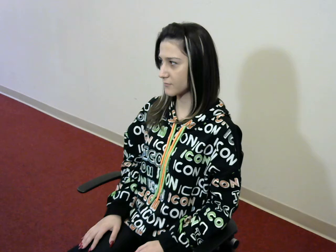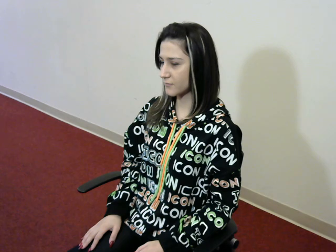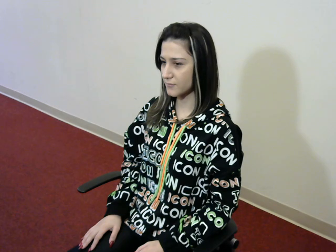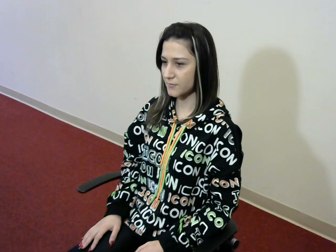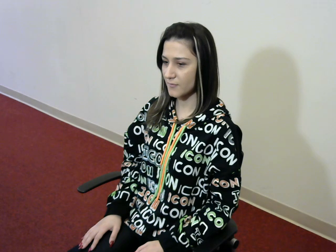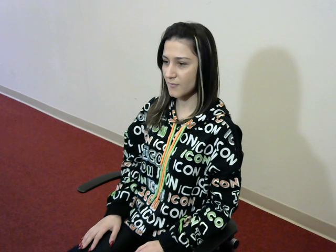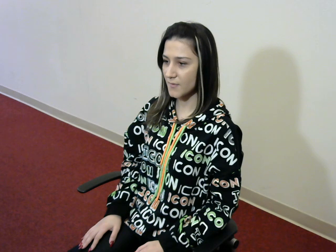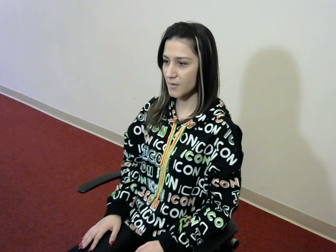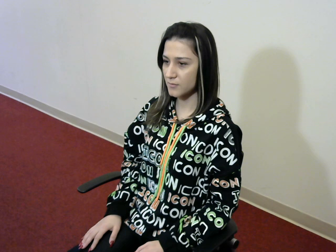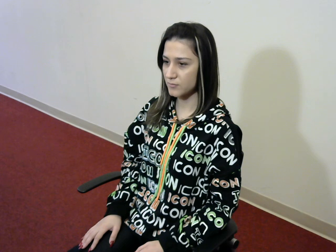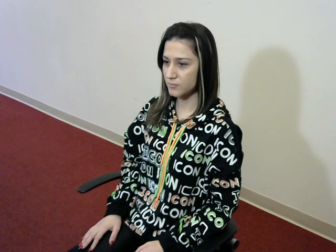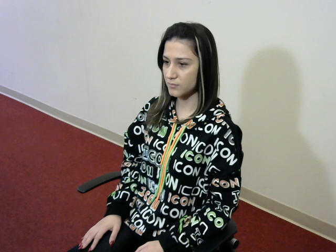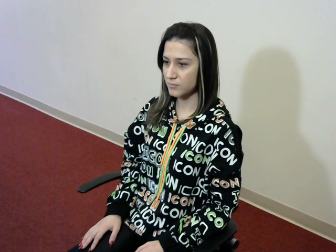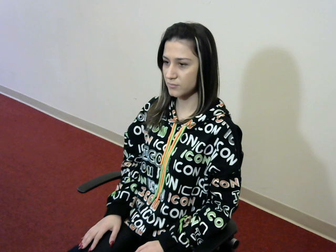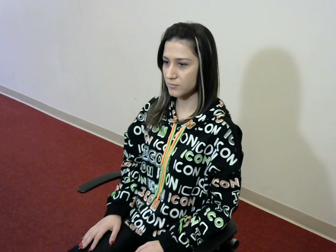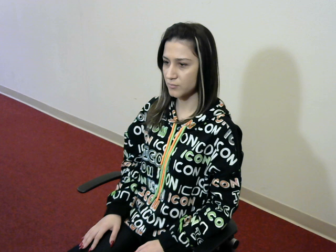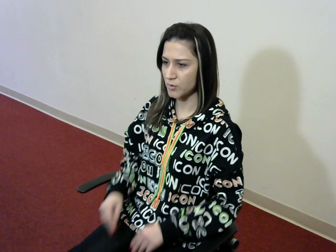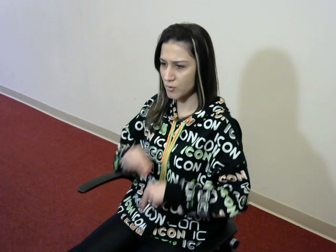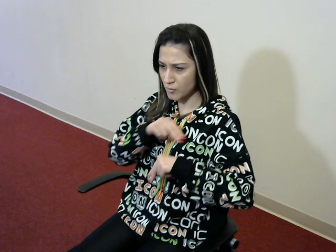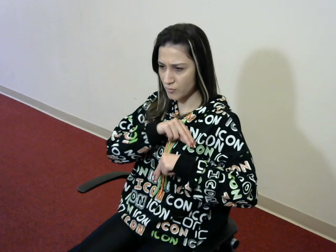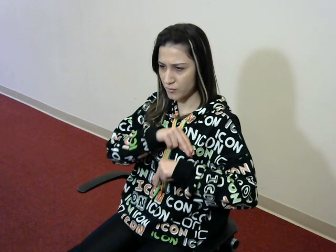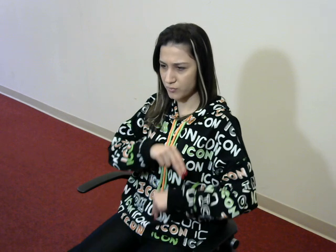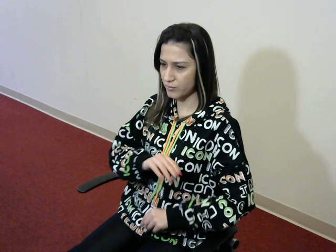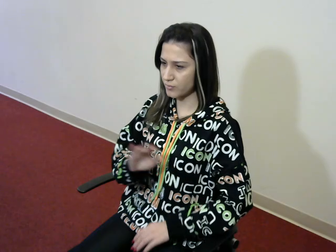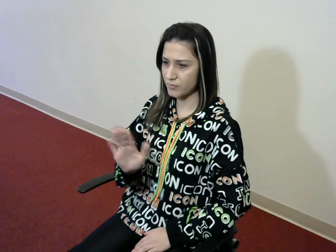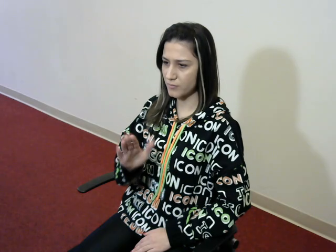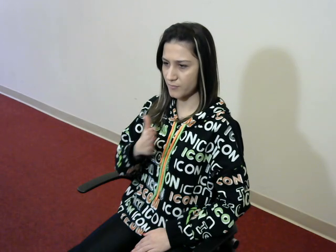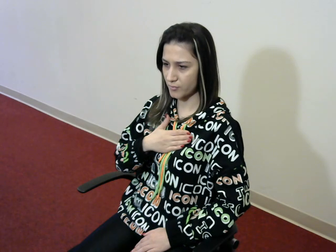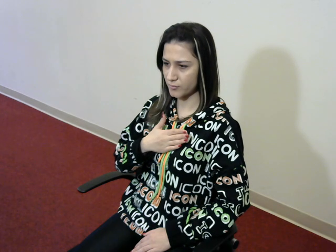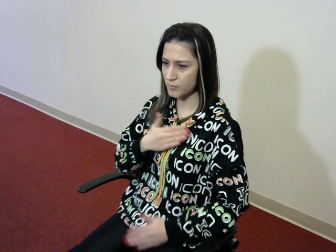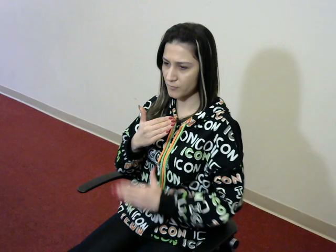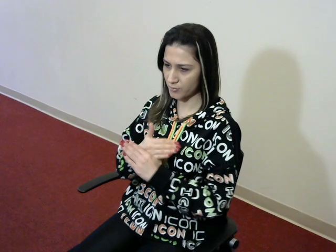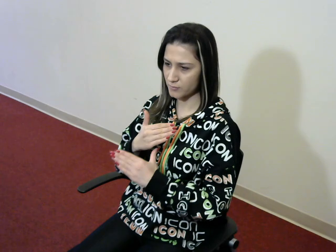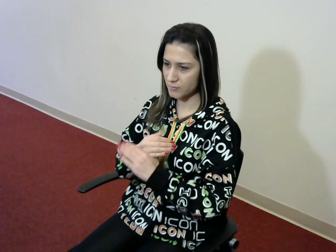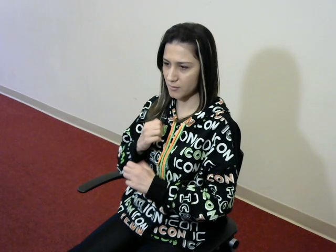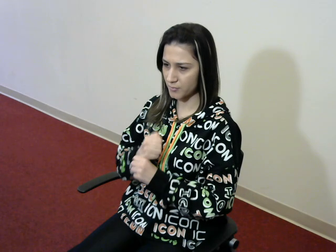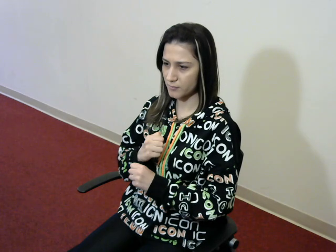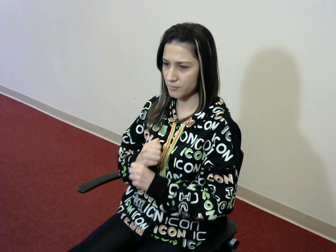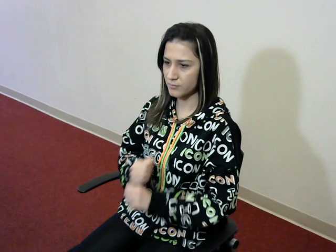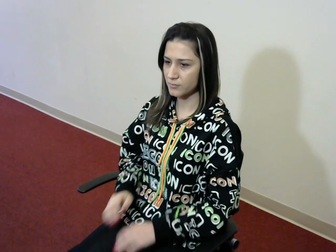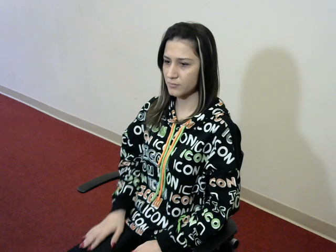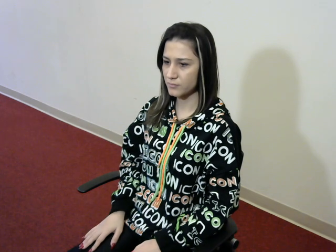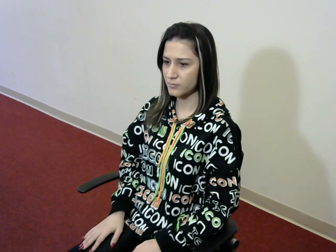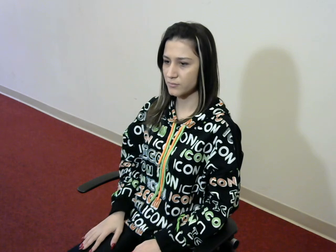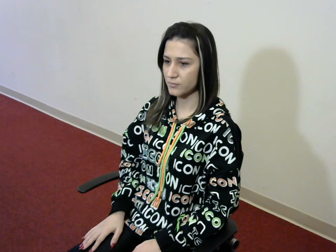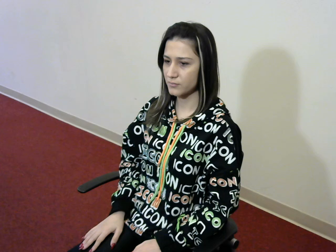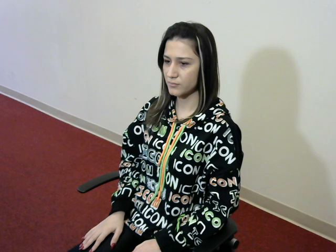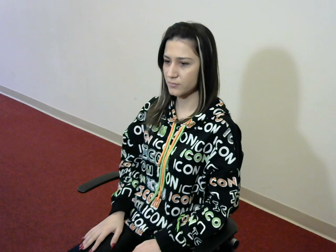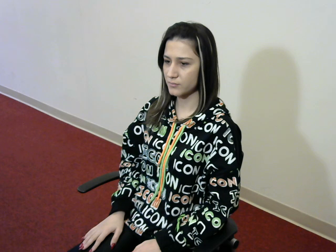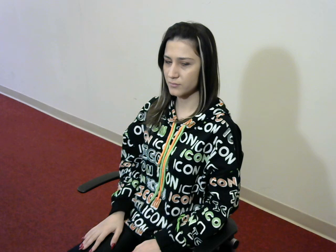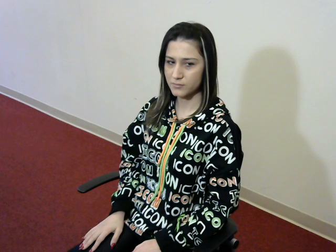Zəhmət olmasa, mənə kömək edin